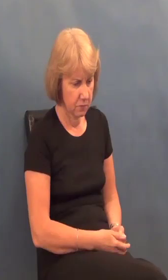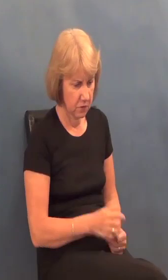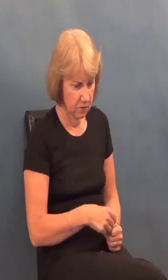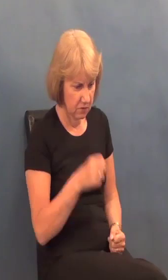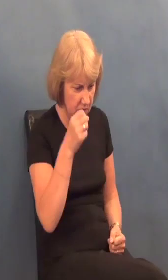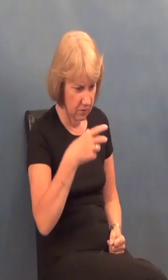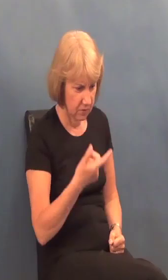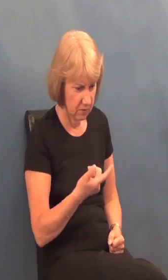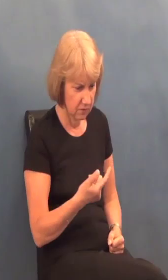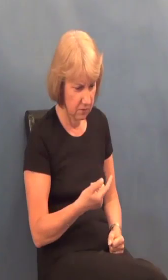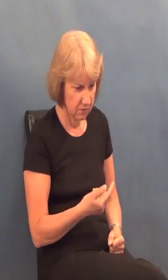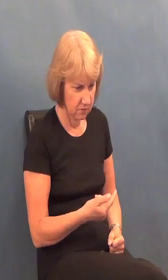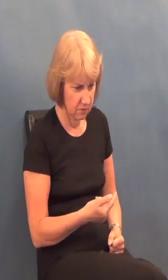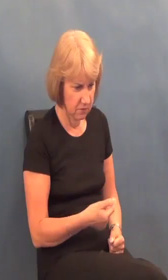Co to za światło?